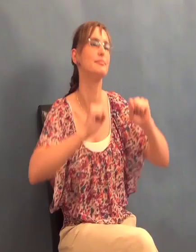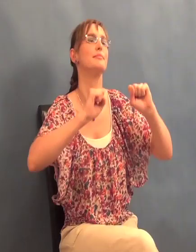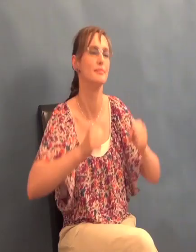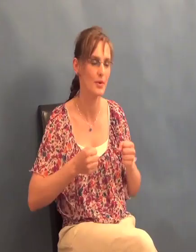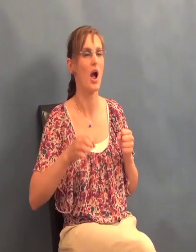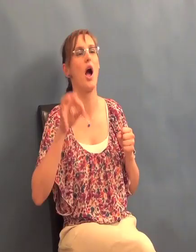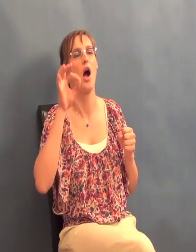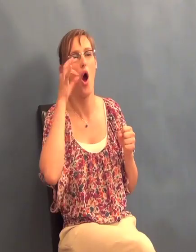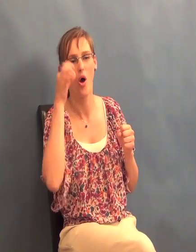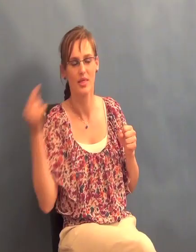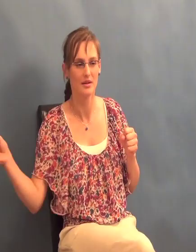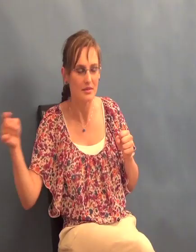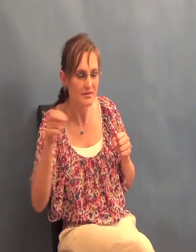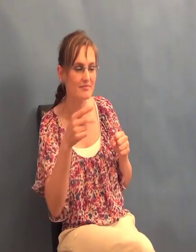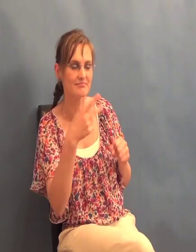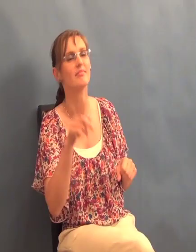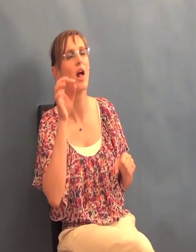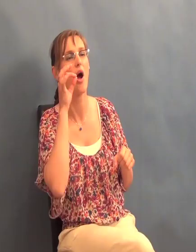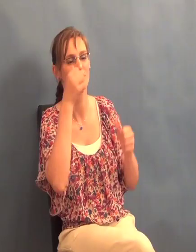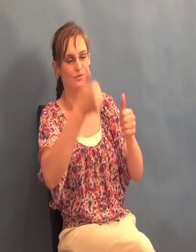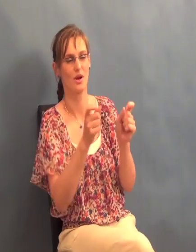Kot podchodzi i stoi bardzo blisko niego.